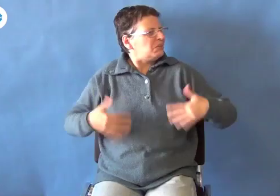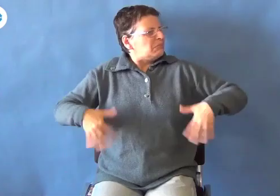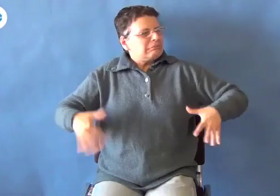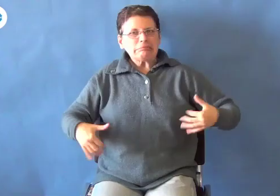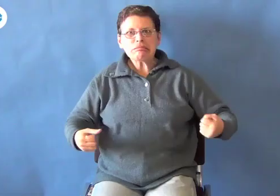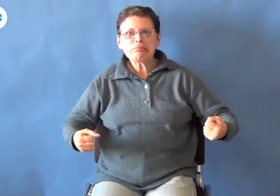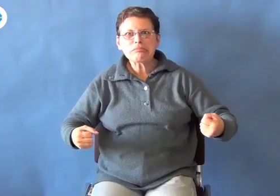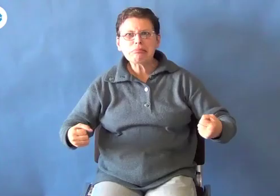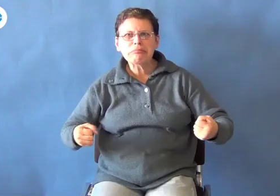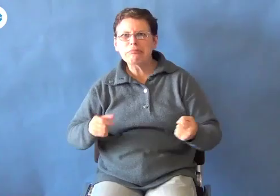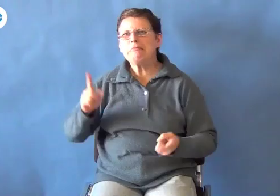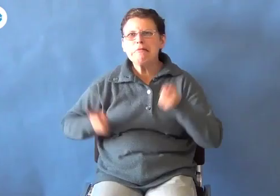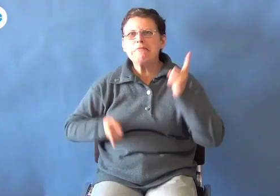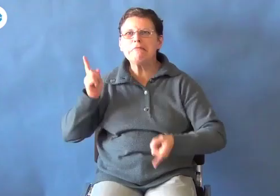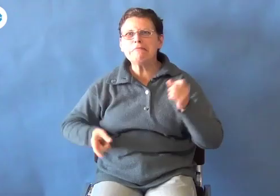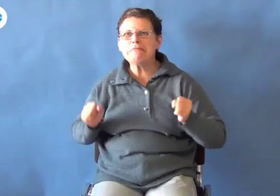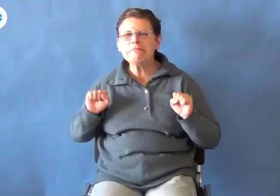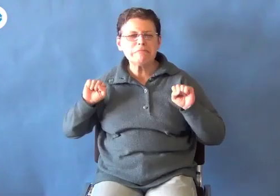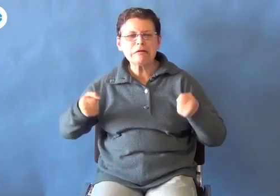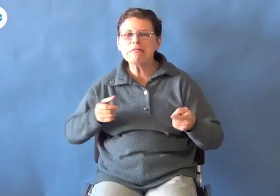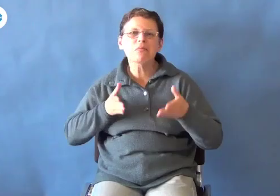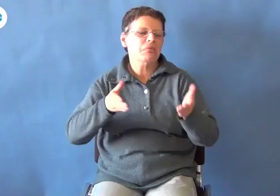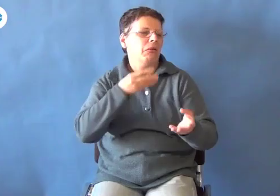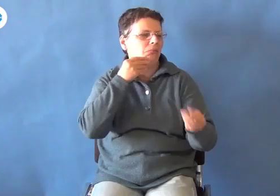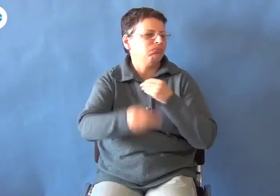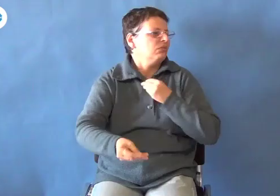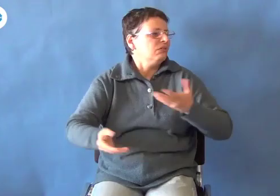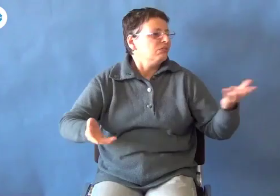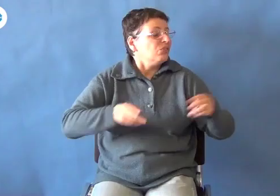Są nerwowi, jadą szybko.